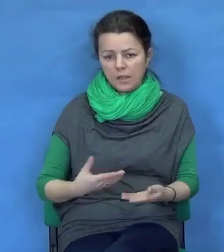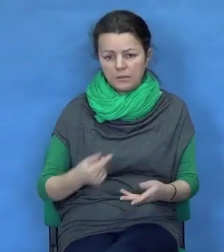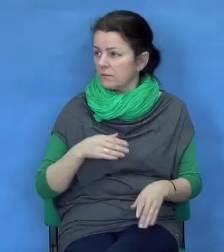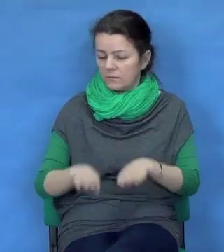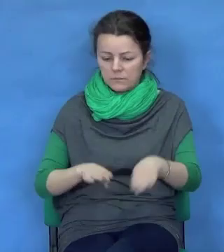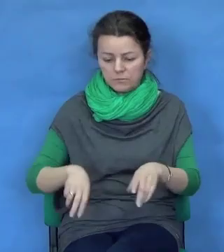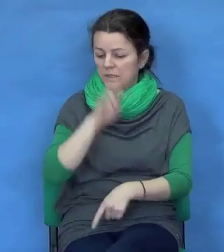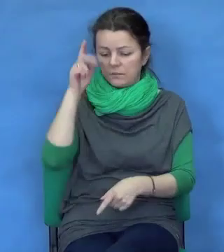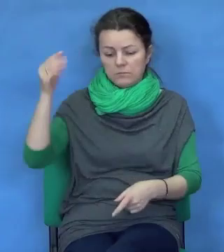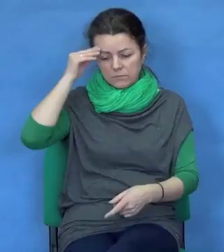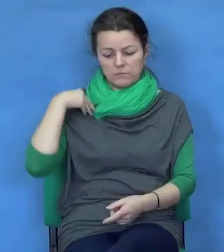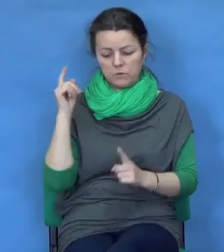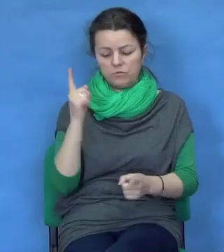To jest ostrzeżenie przed upadkiem, żeby uważać.